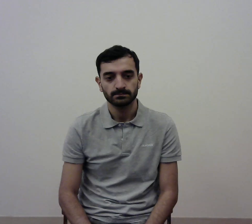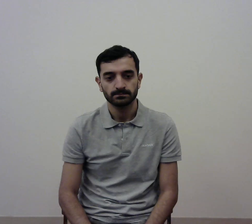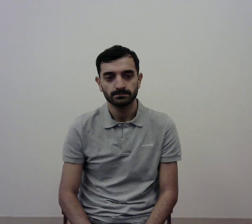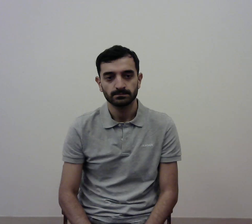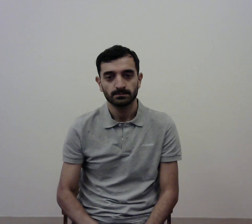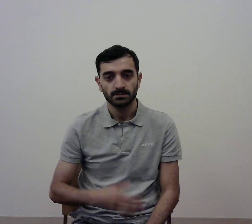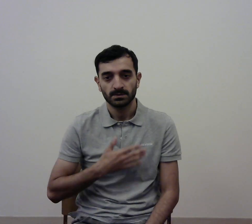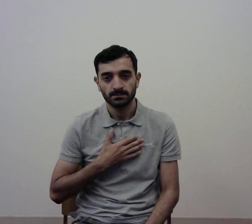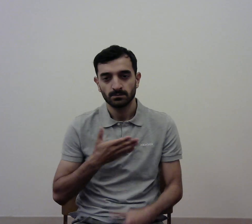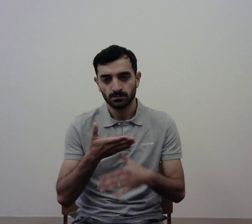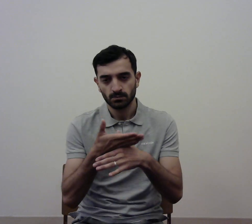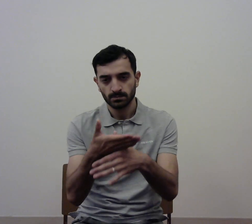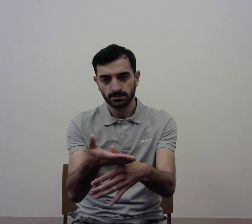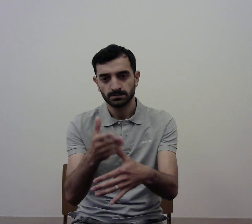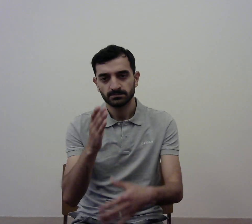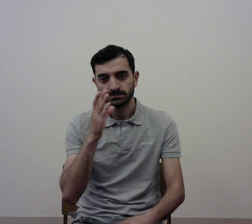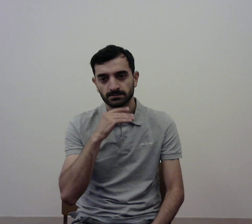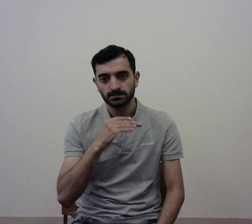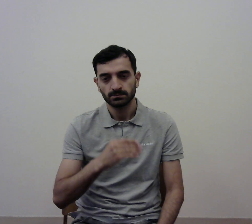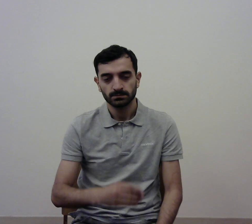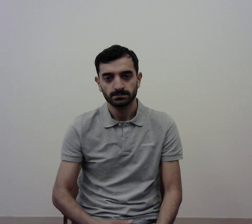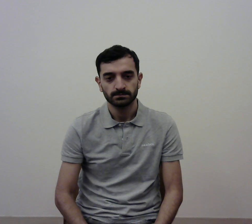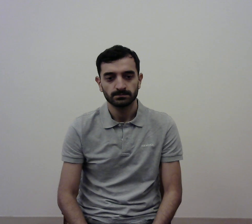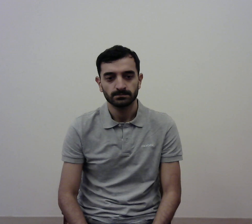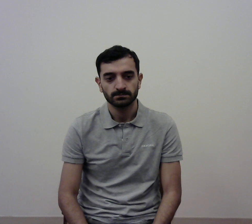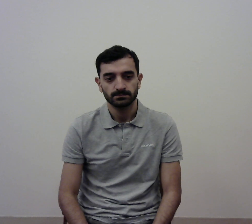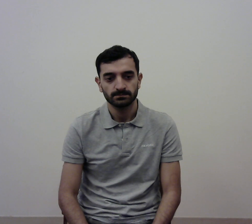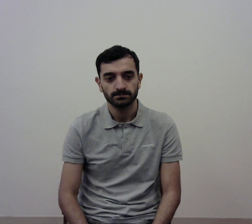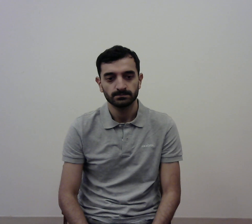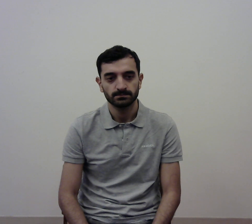Mənə kömək edə bilərsinizmi?